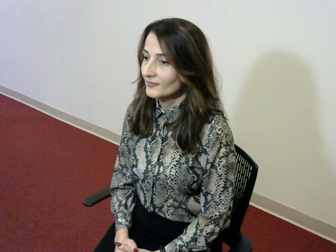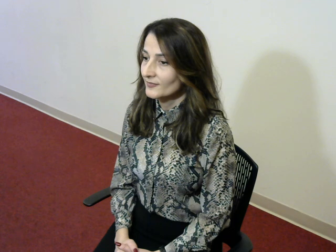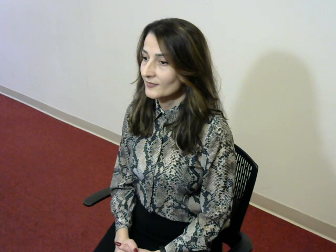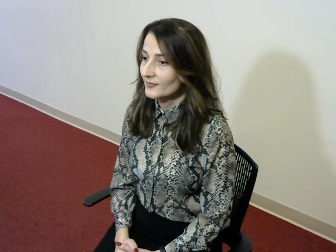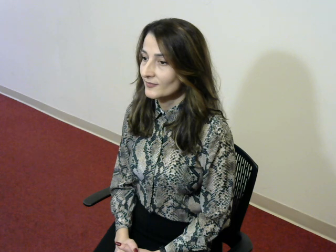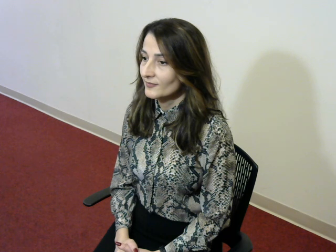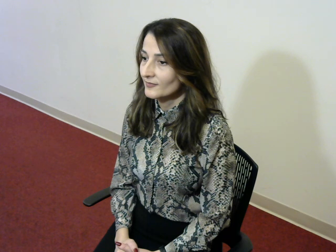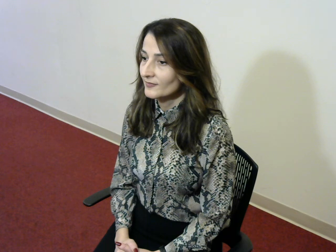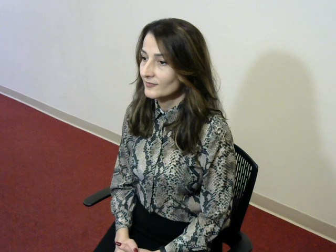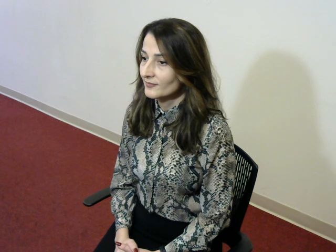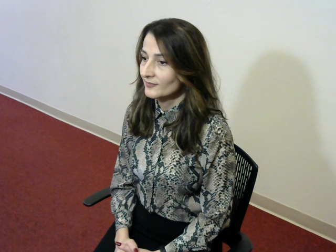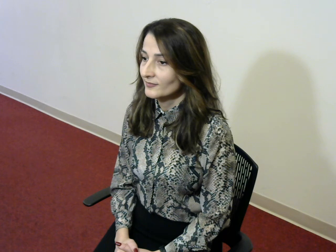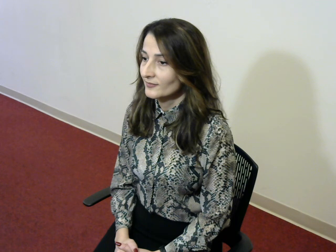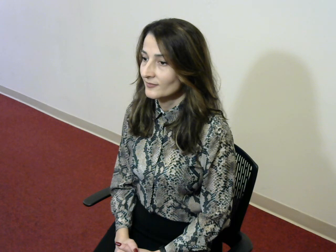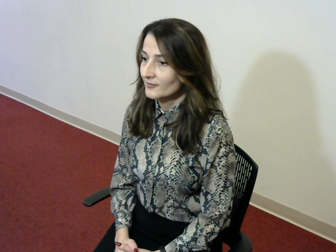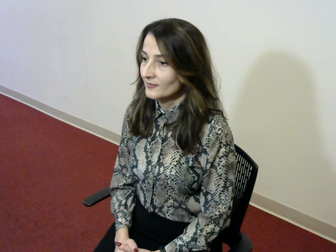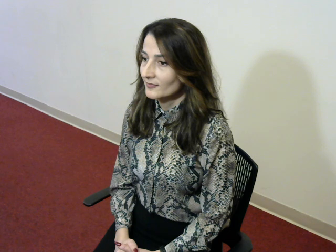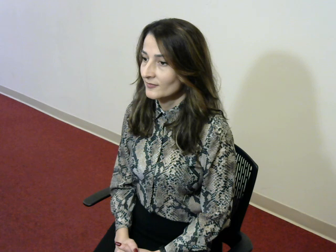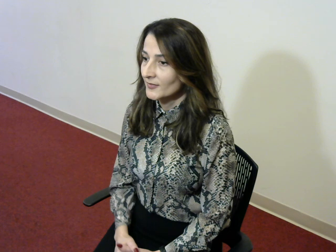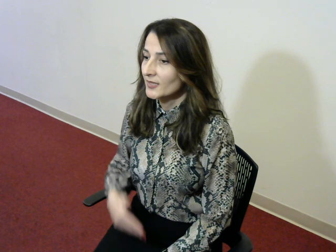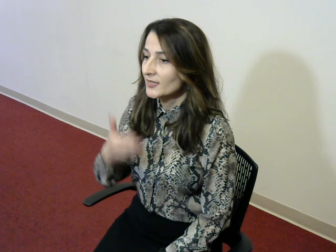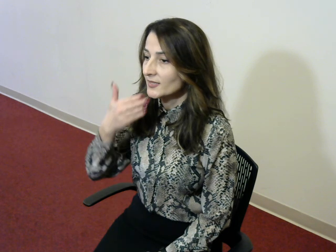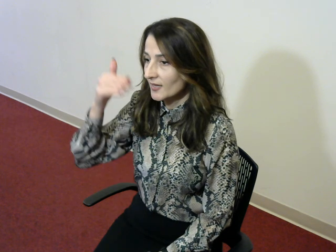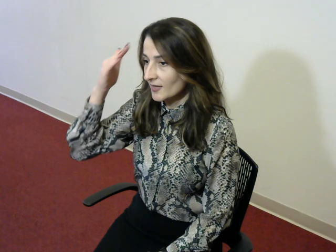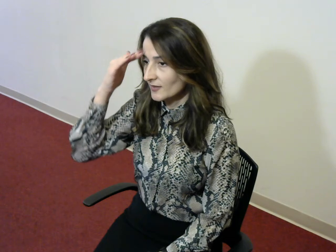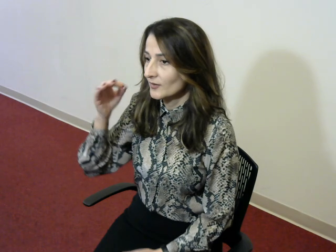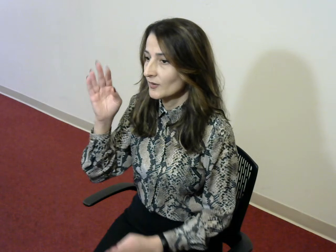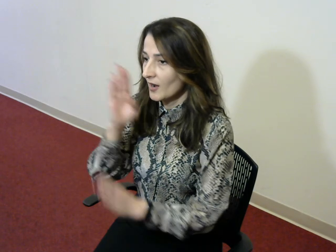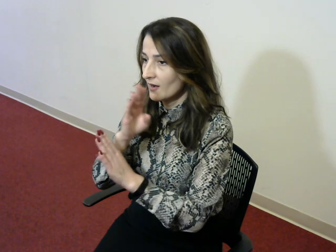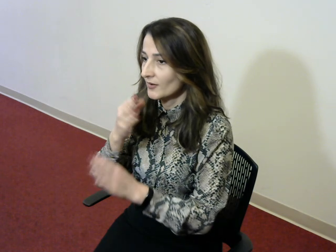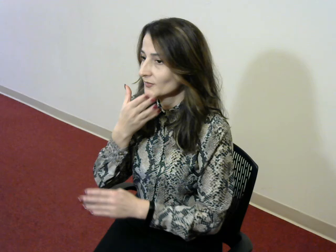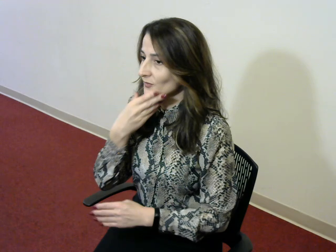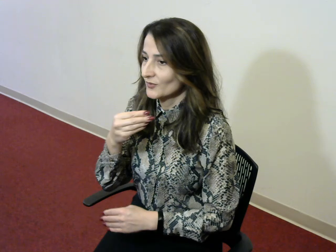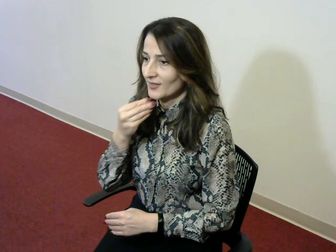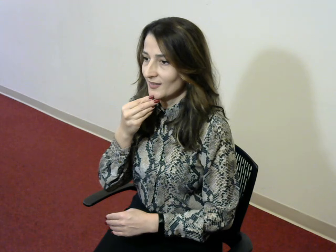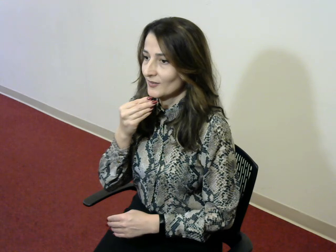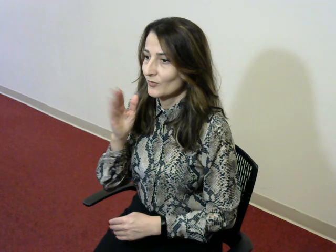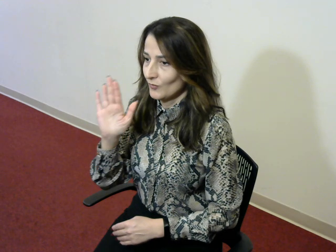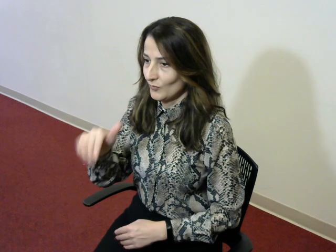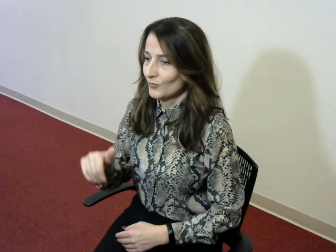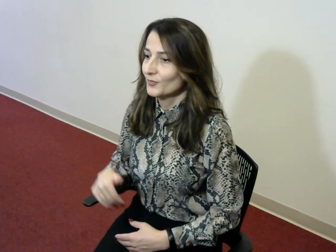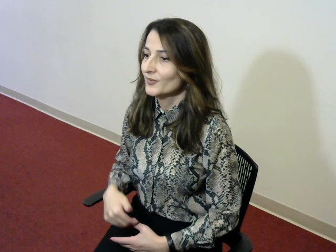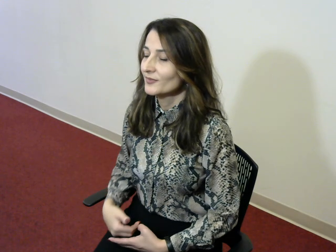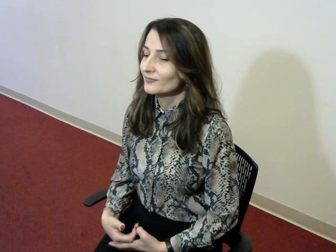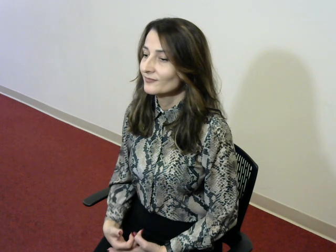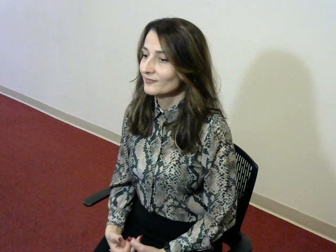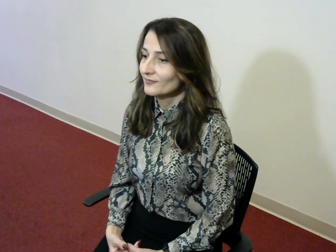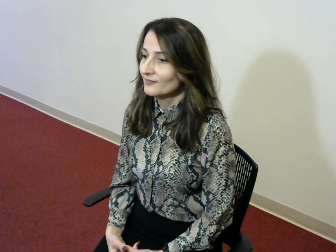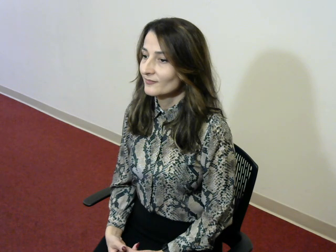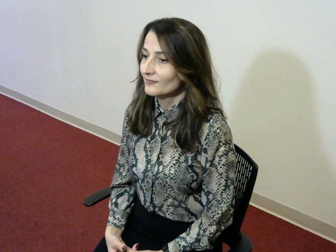Yazda havalar qəşəng olur